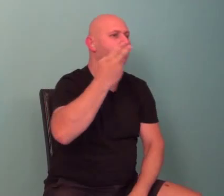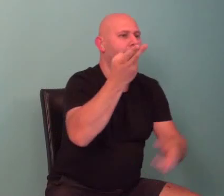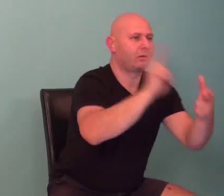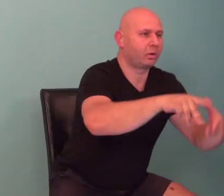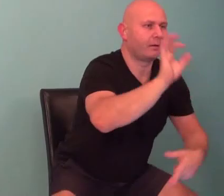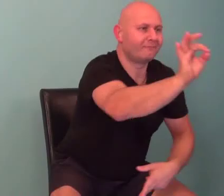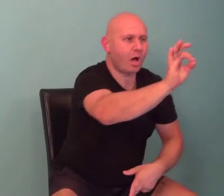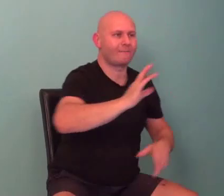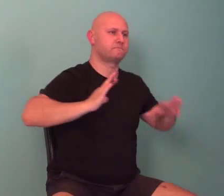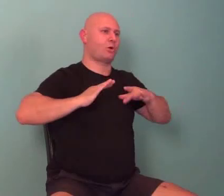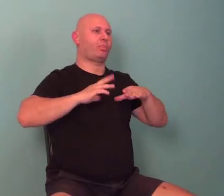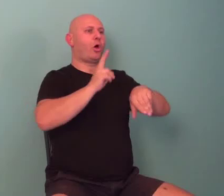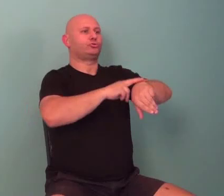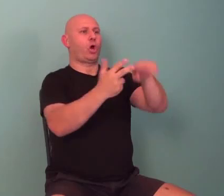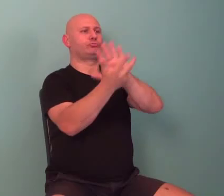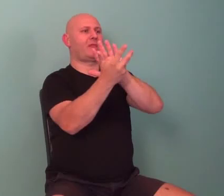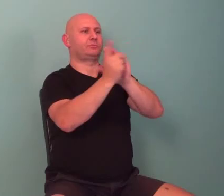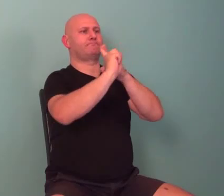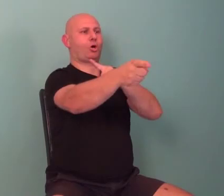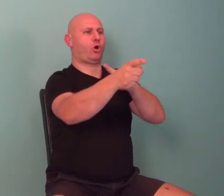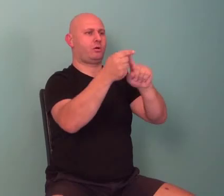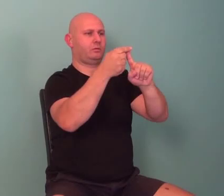Którego dnia masz wolne po godzinie osiemnastej.